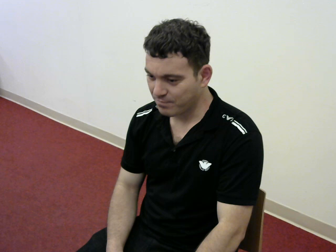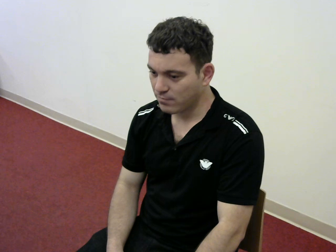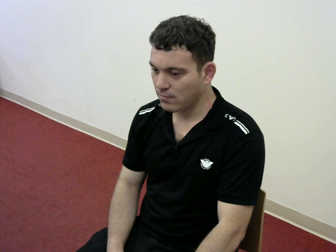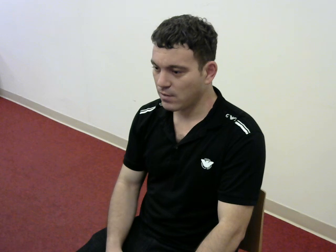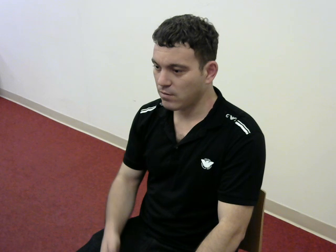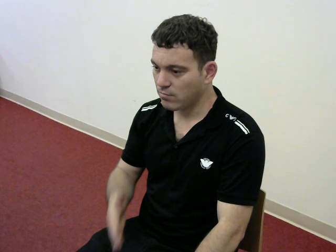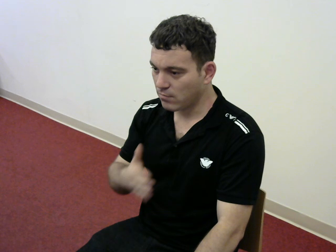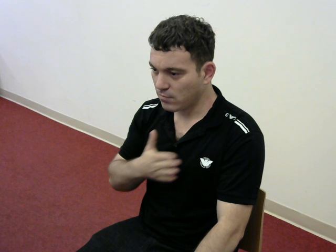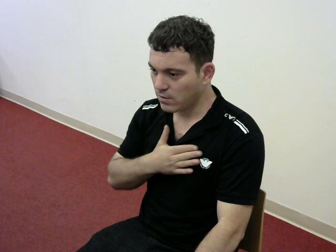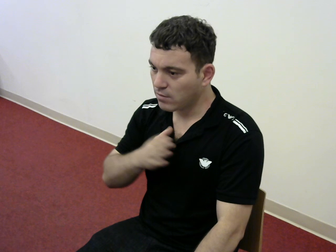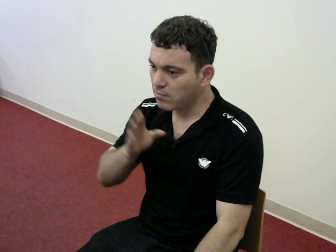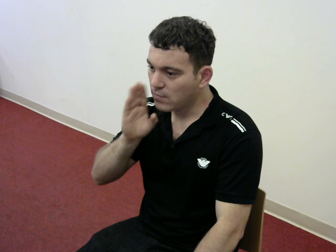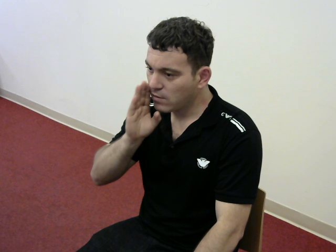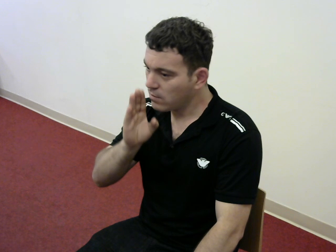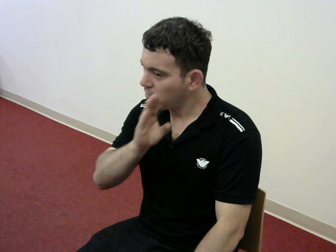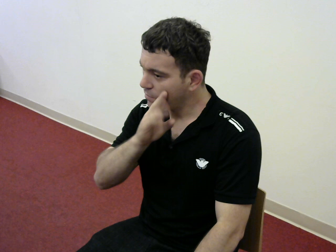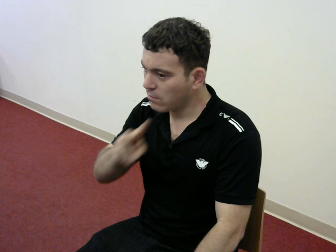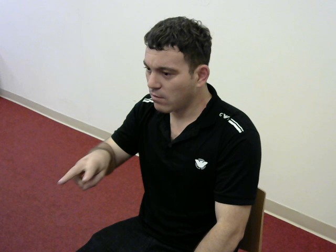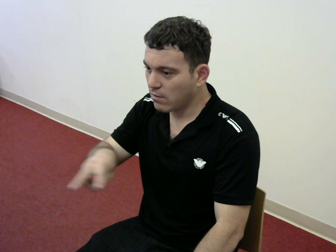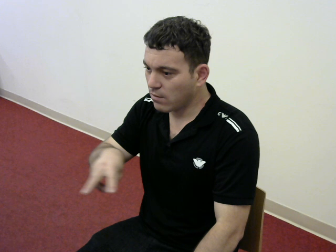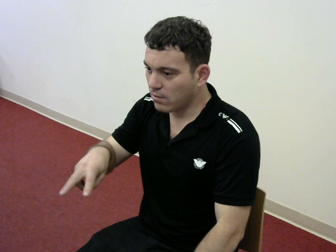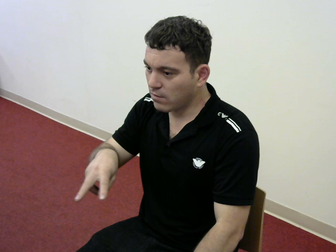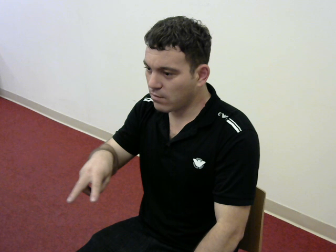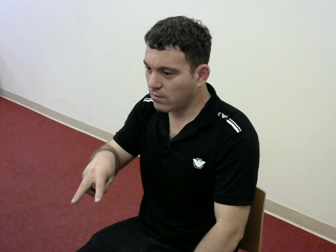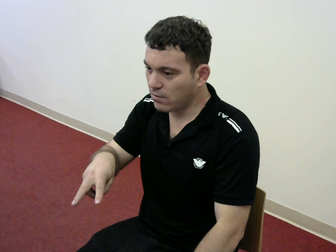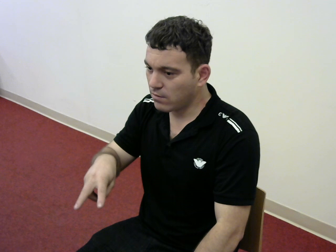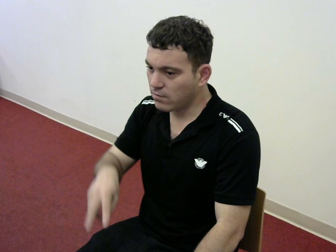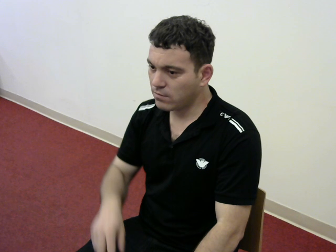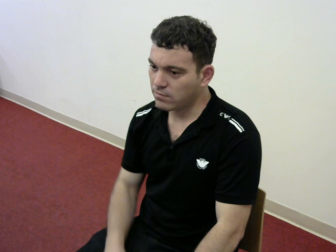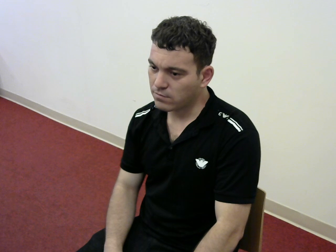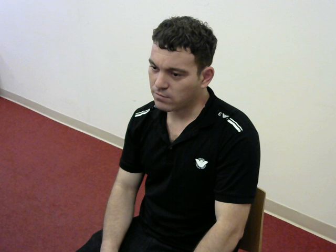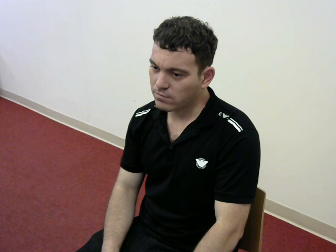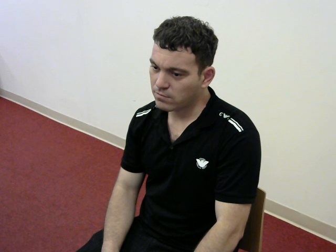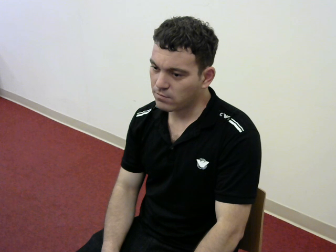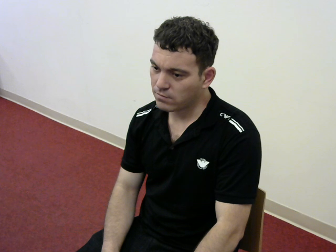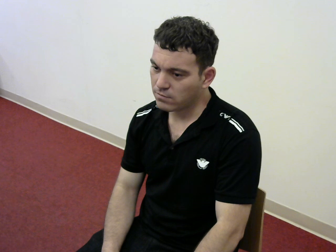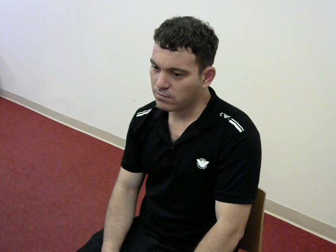Mənim anam Lənkərandandır